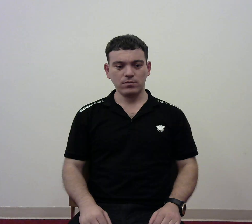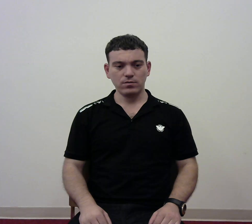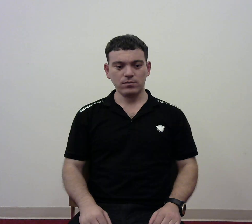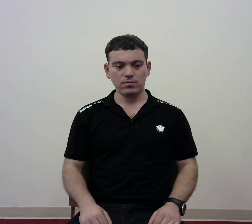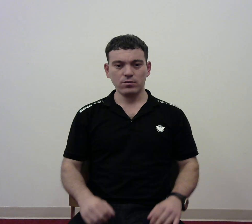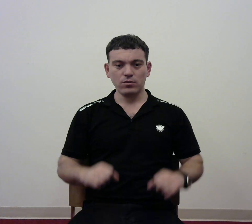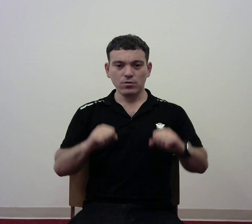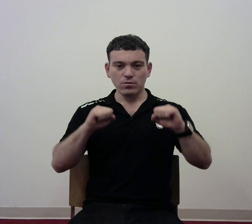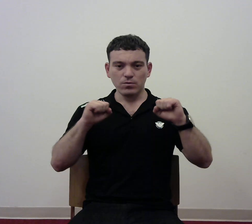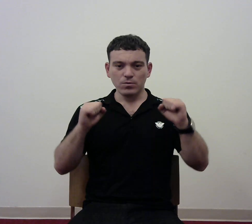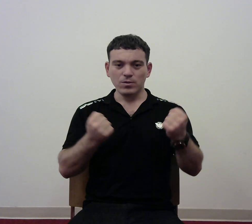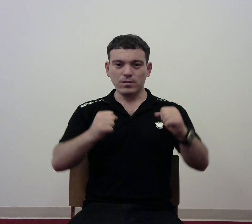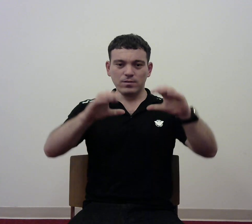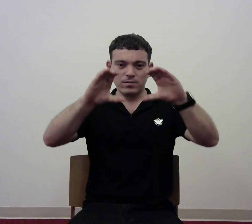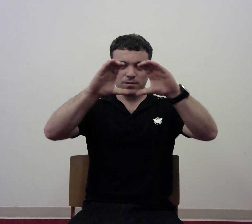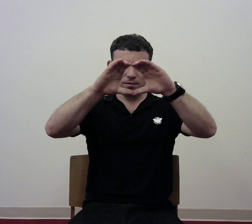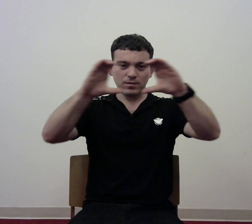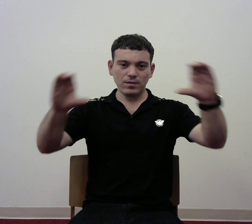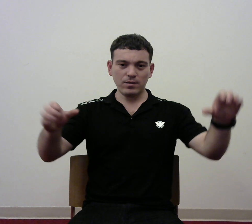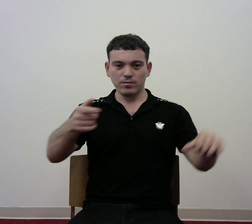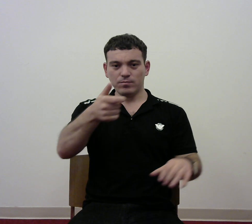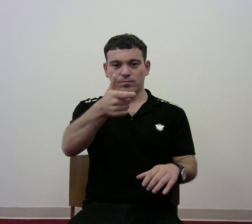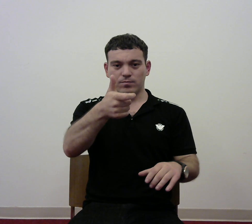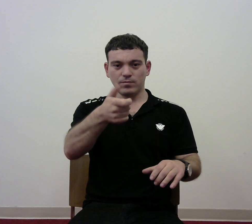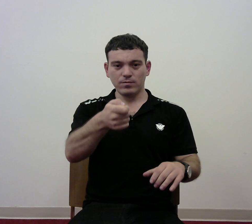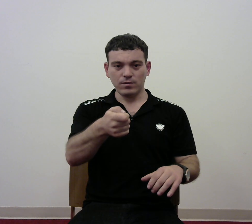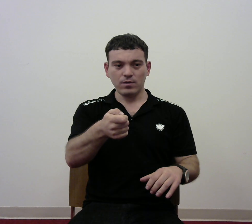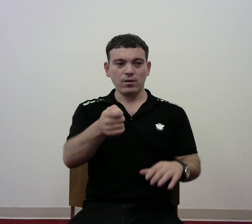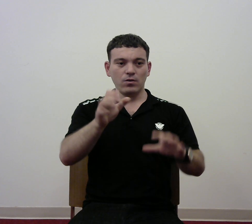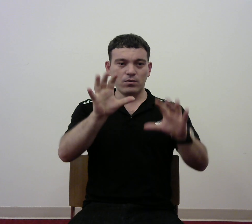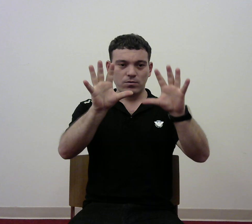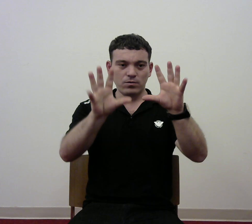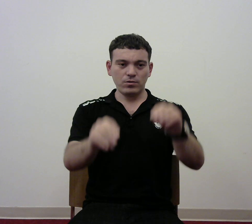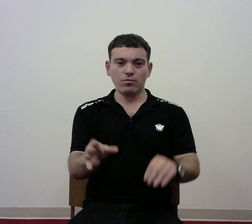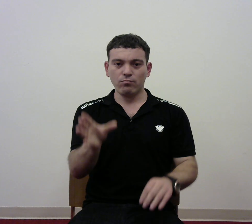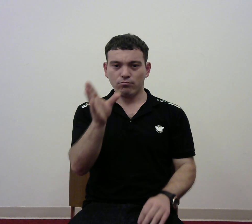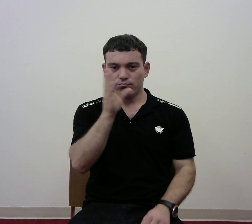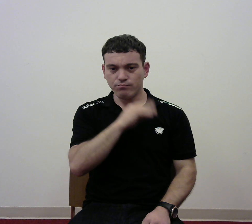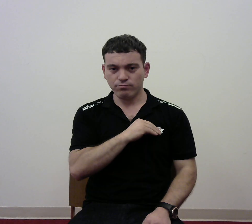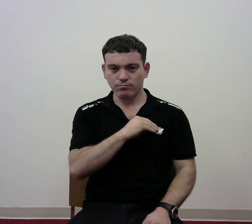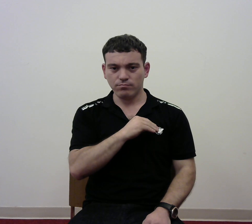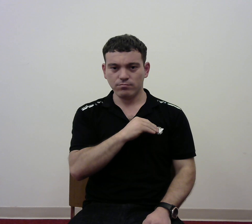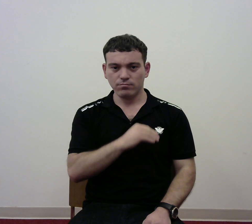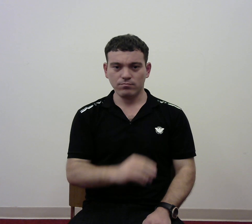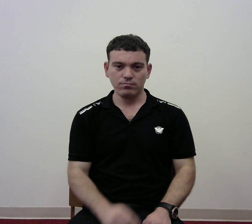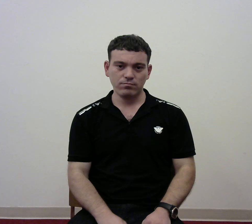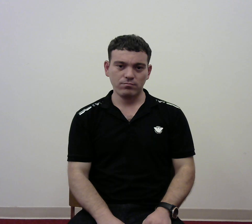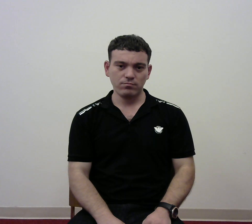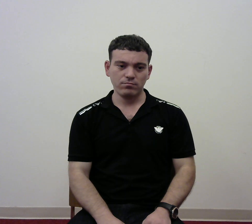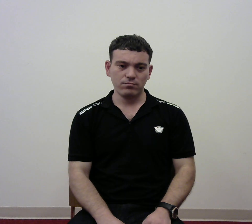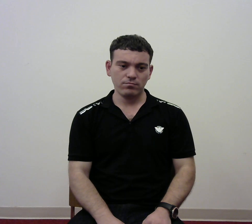Kondisioneri söndürə bilərsinizmi?